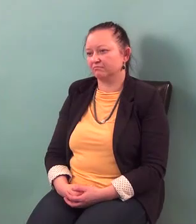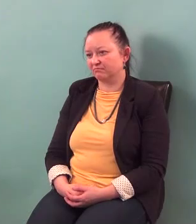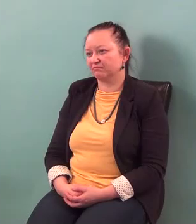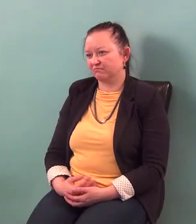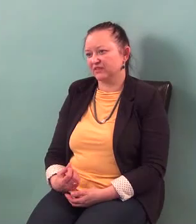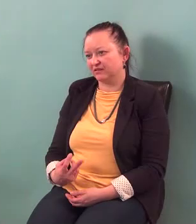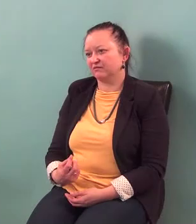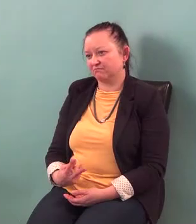Tak, tak.